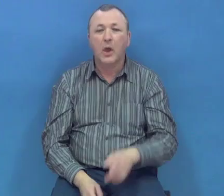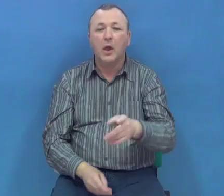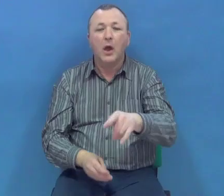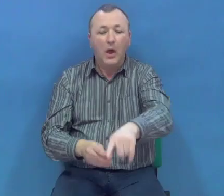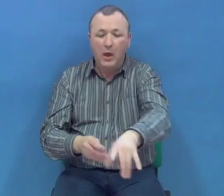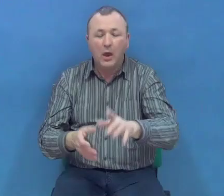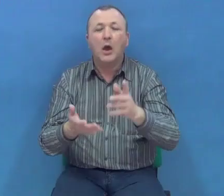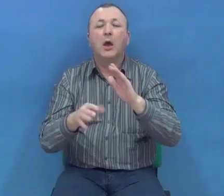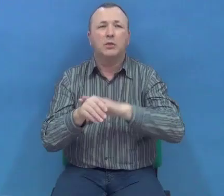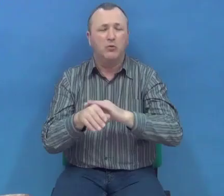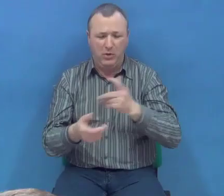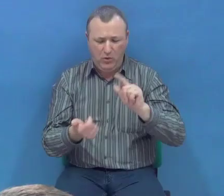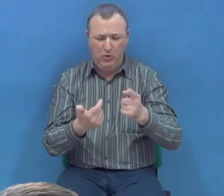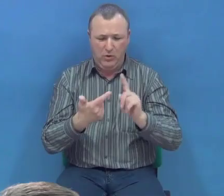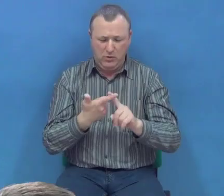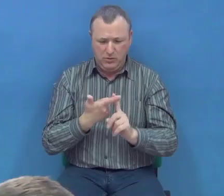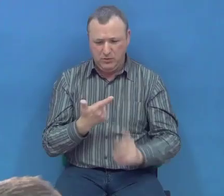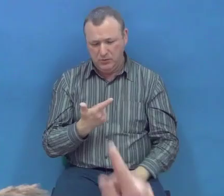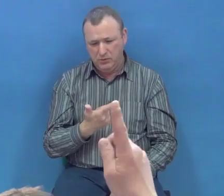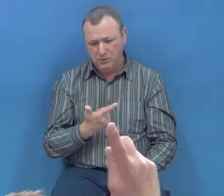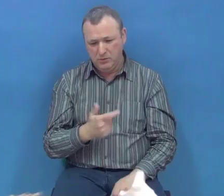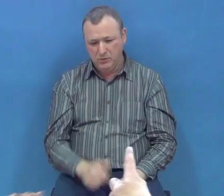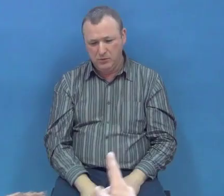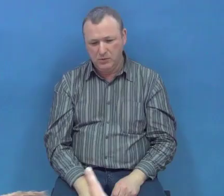Nie, to dla naturystów, a drugie...